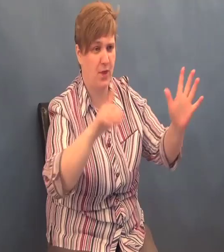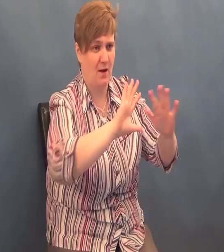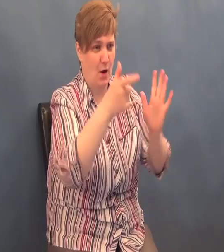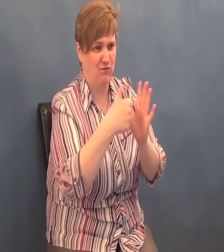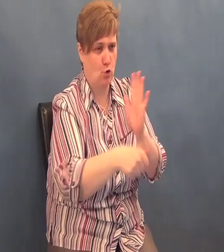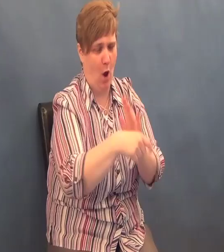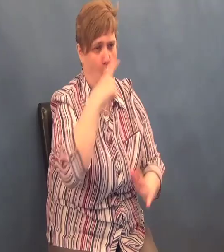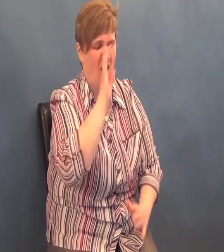W tych dniach jest wycieczka do Olsztyna.